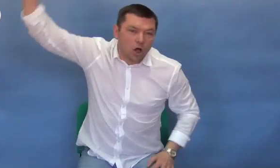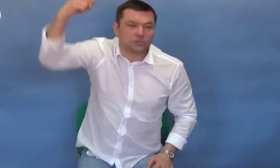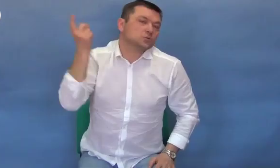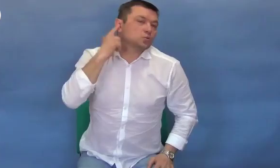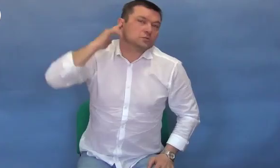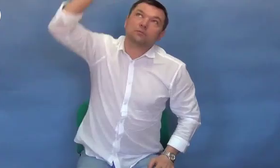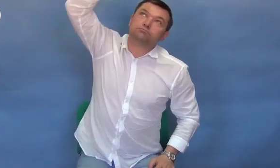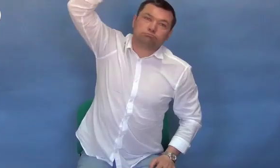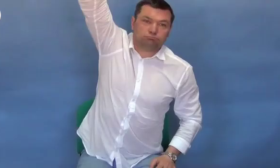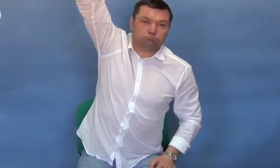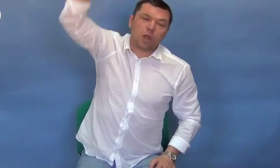Słyszący mogą.